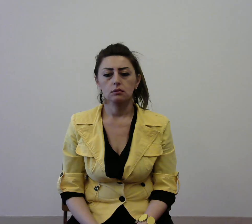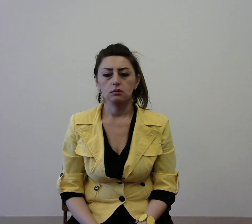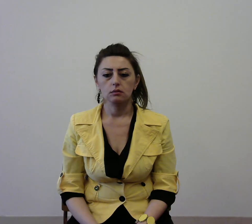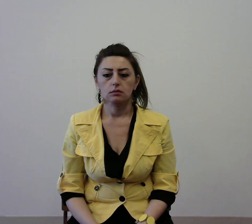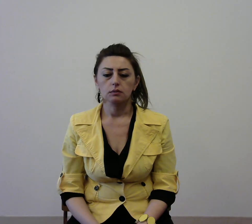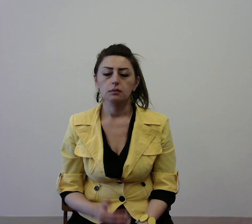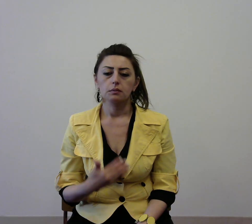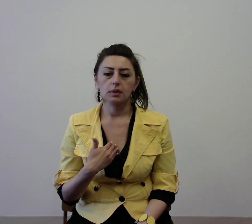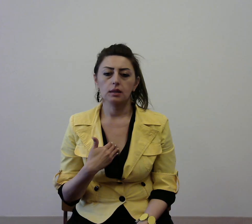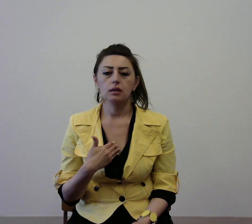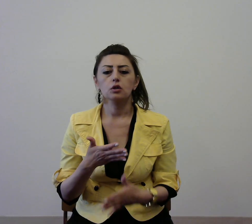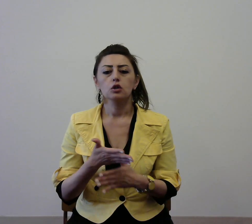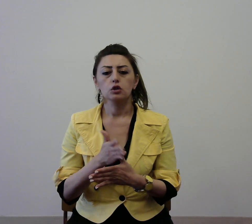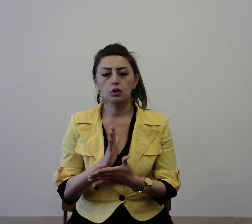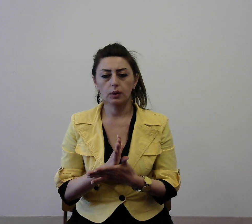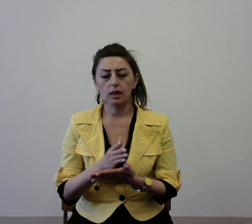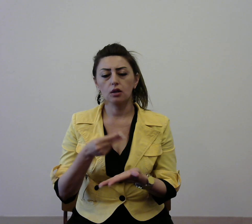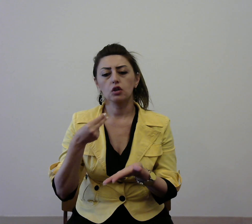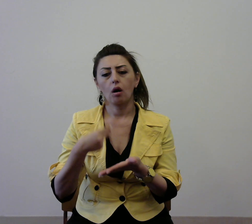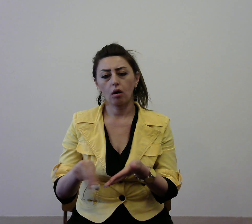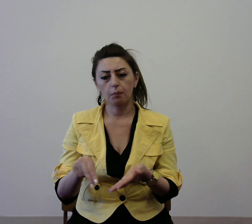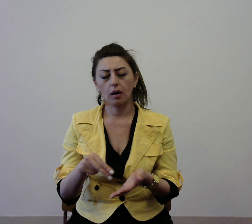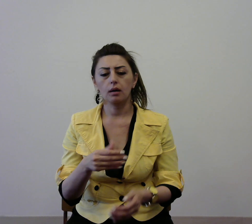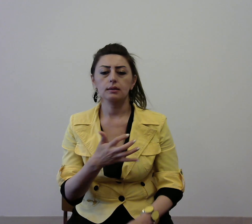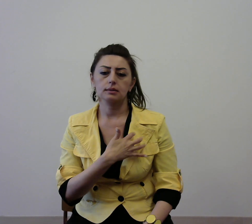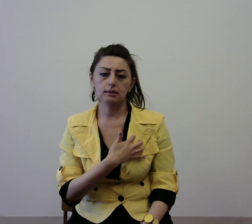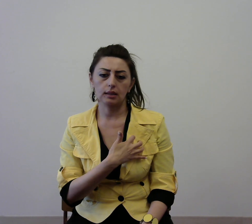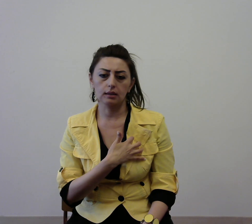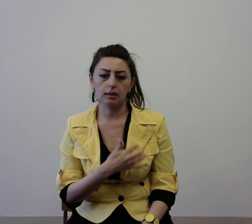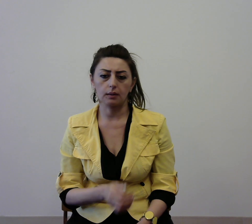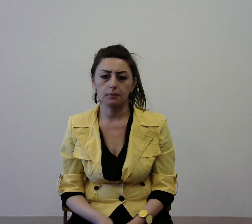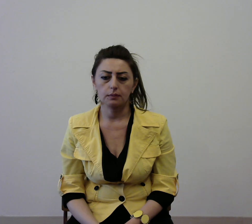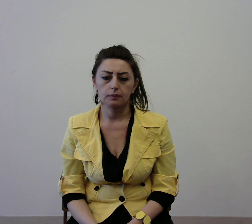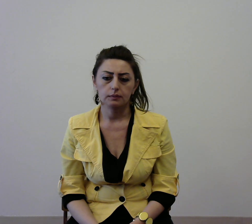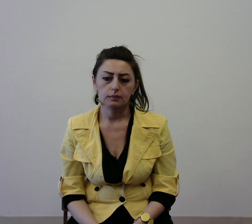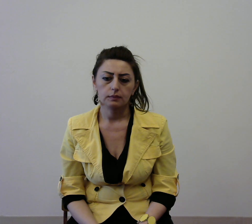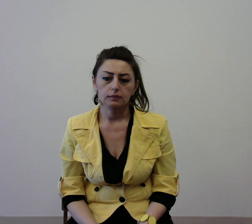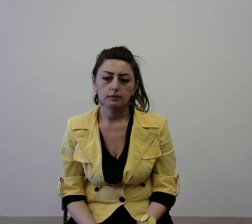Mən çörək almaq istəyirəm